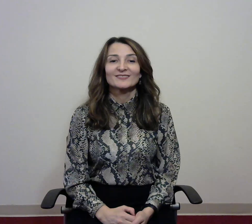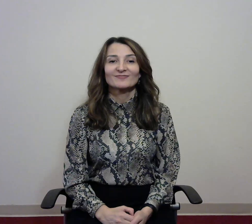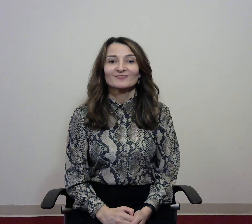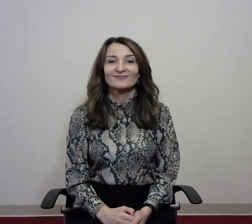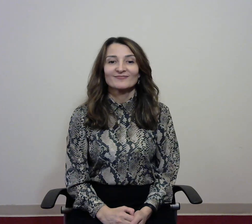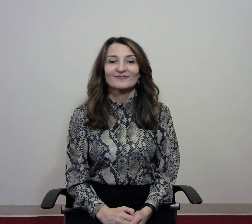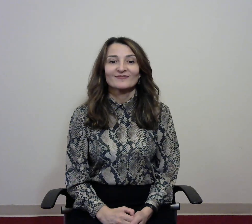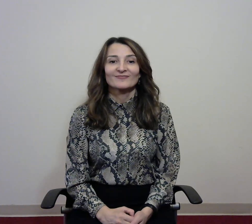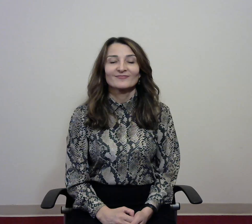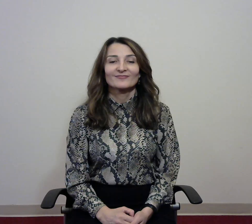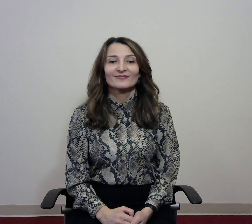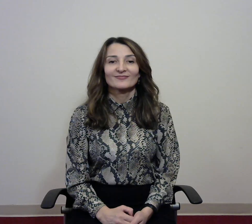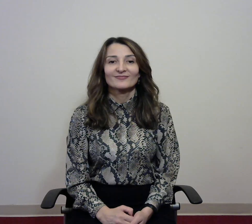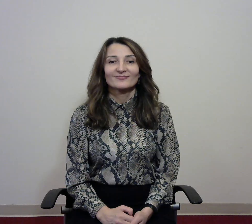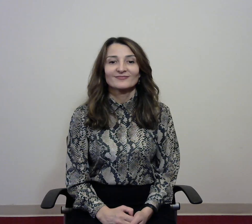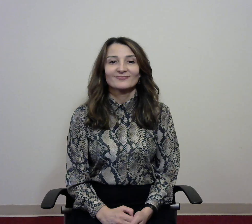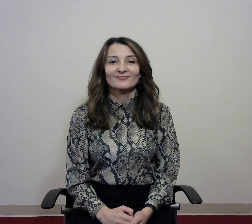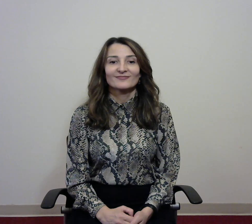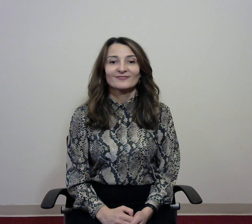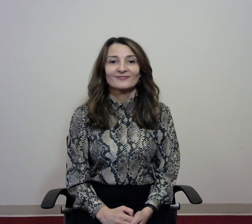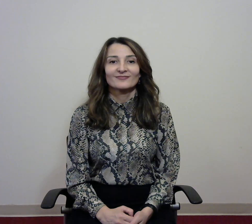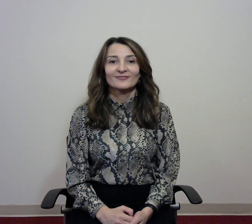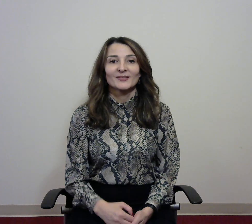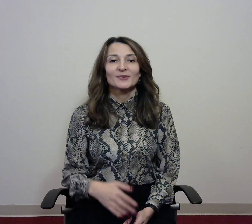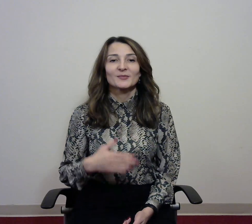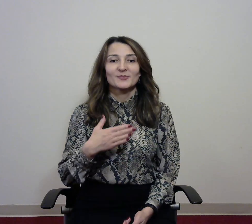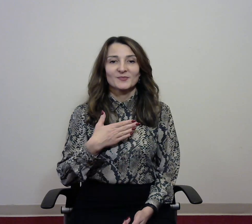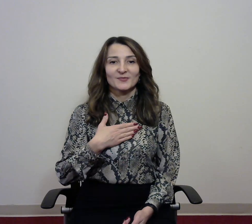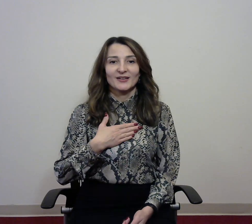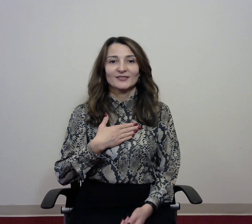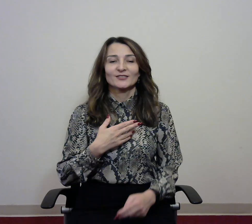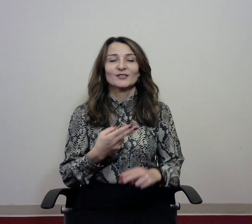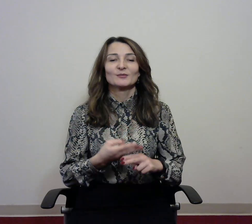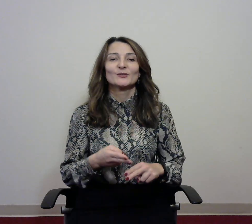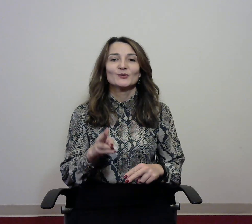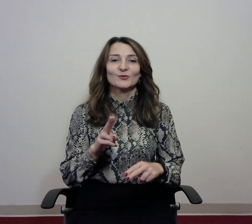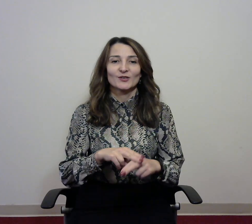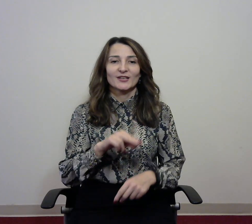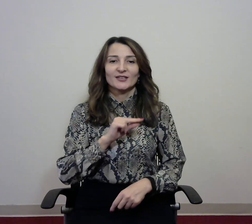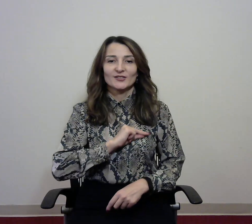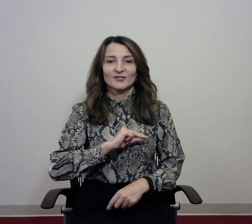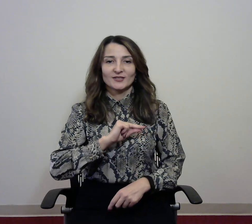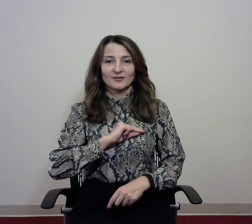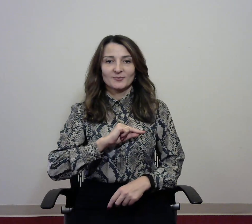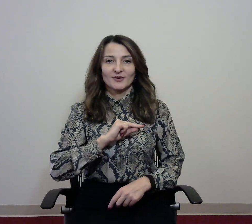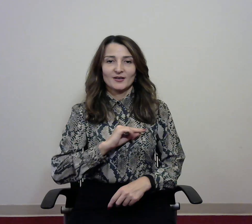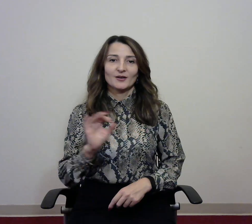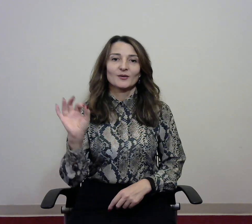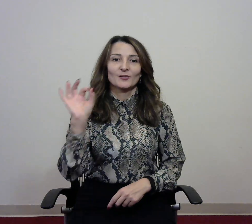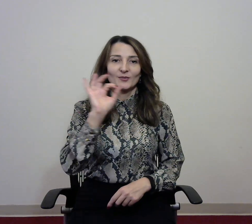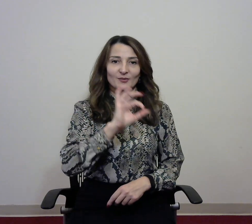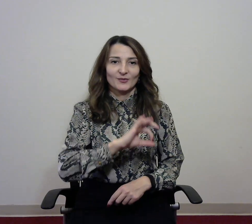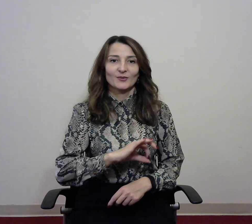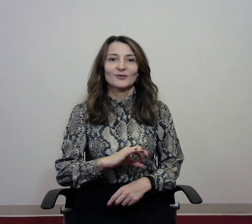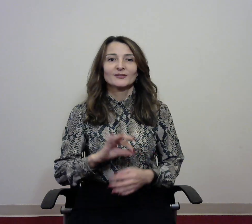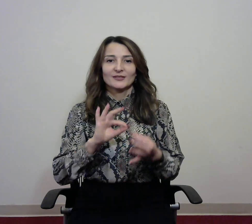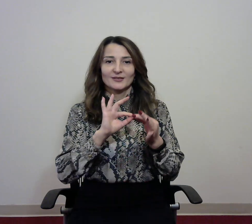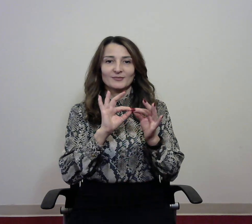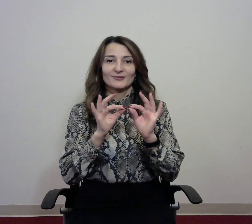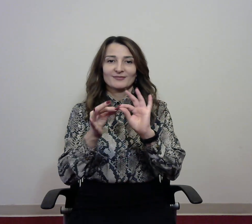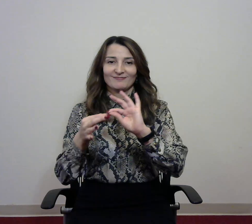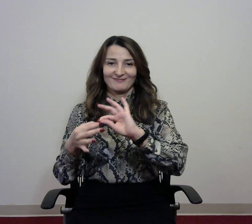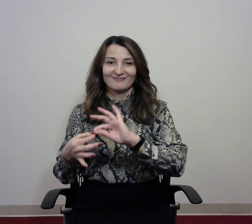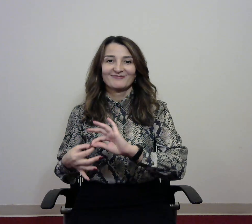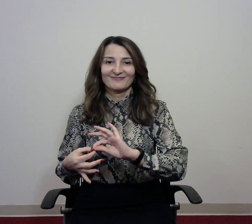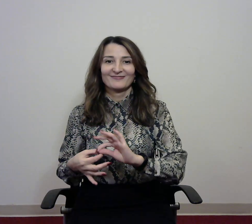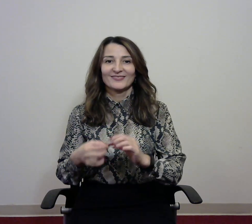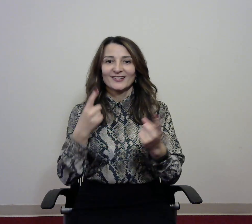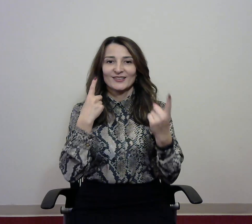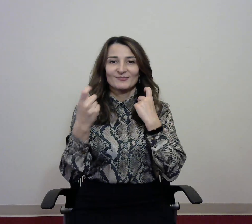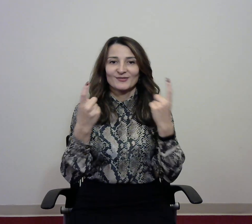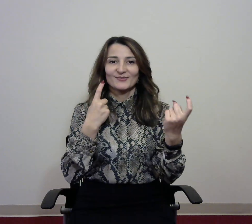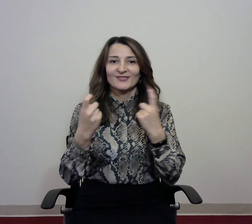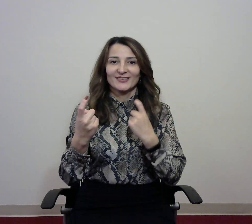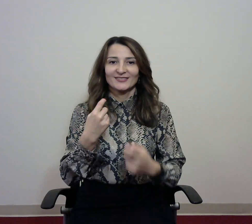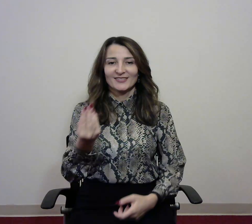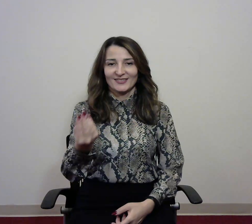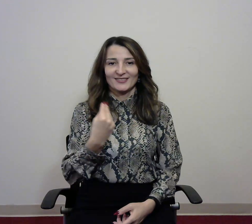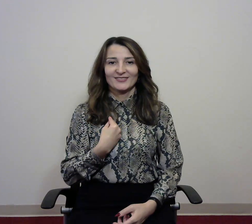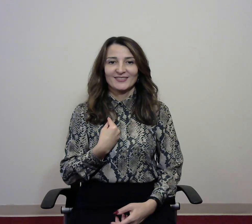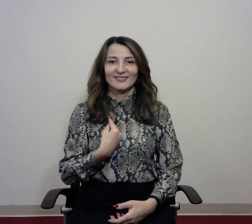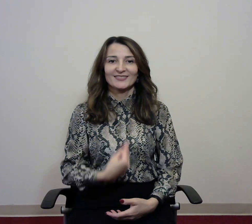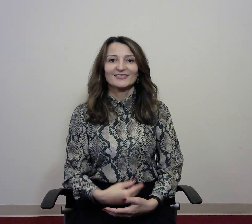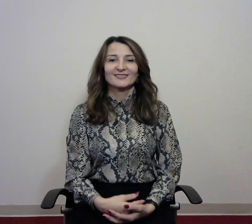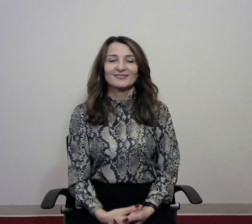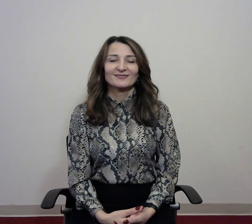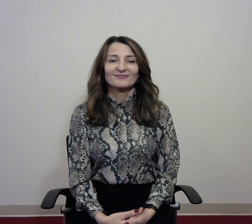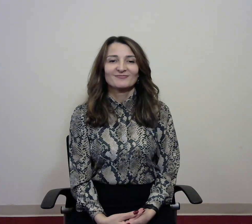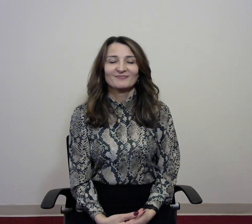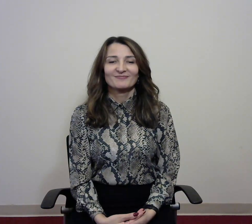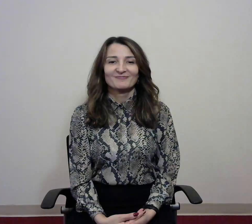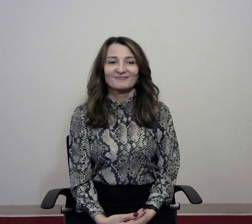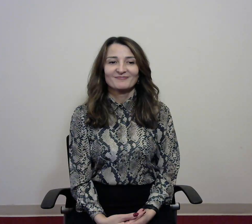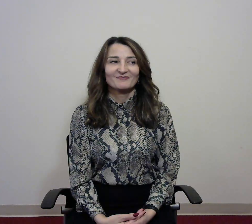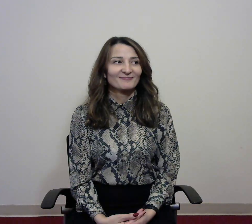Mənə bu iş haqqında ətraflı məlumat verin